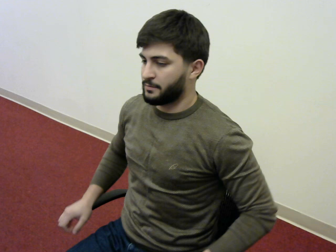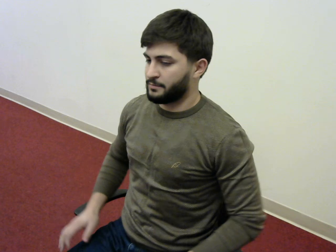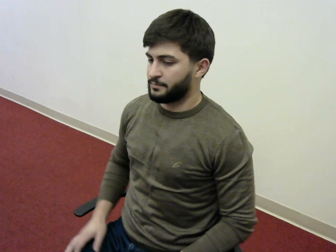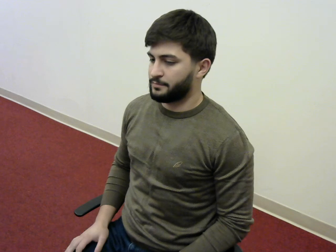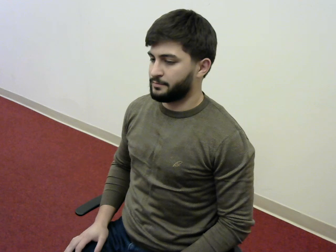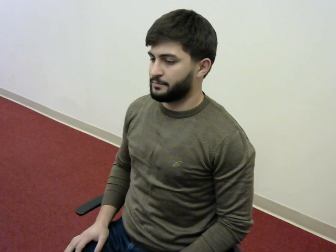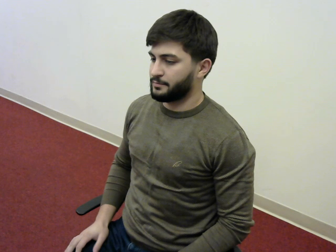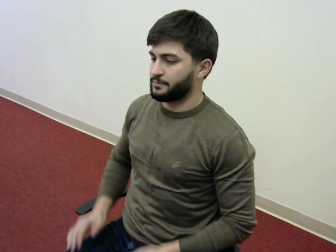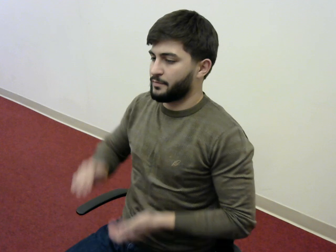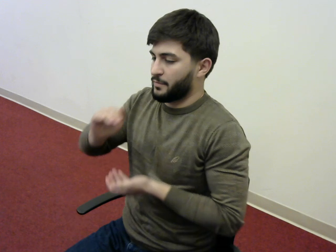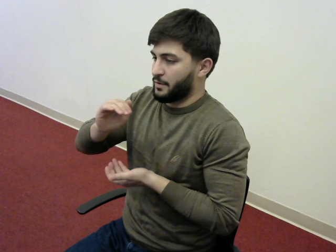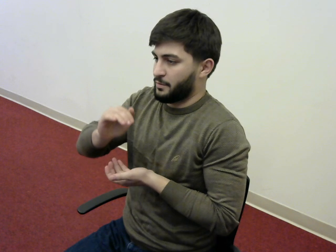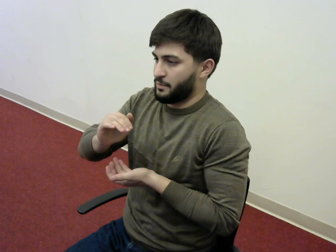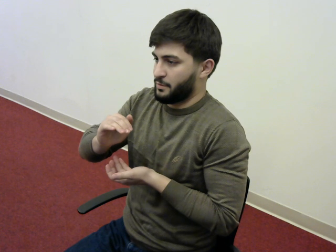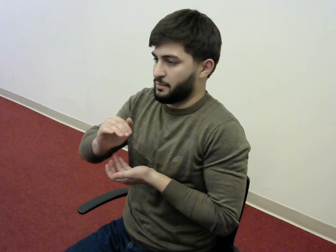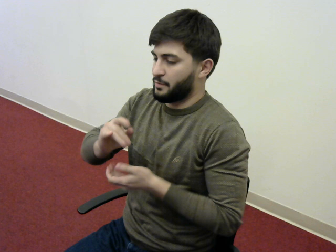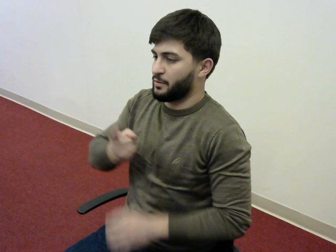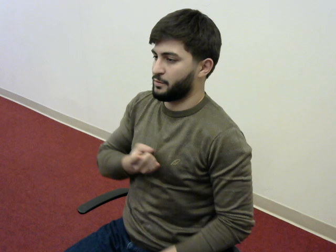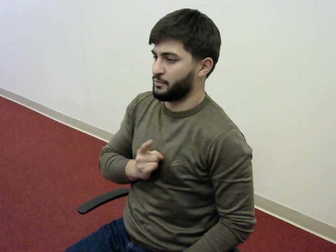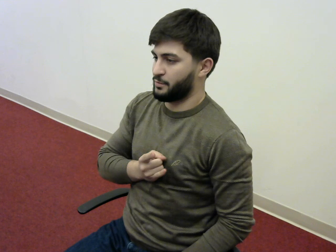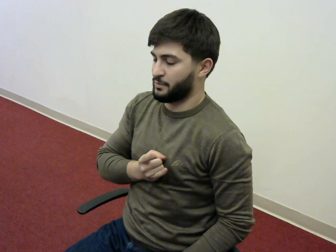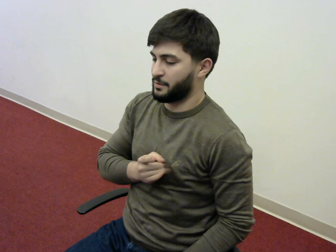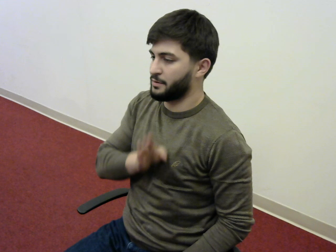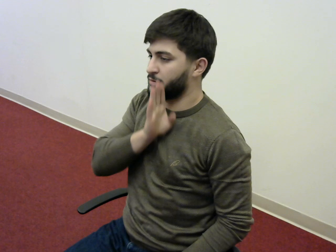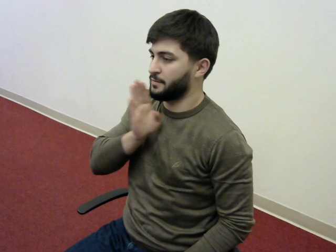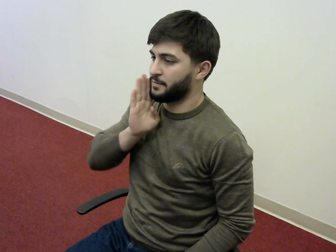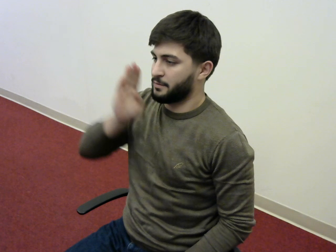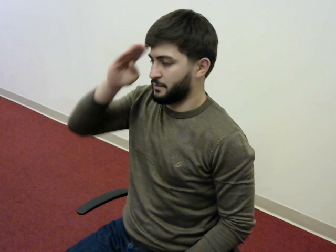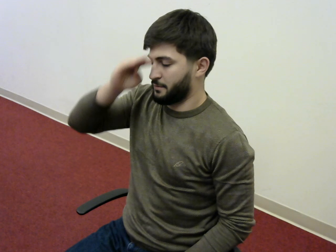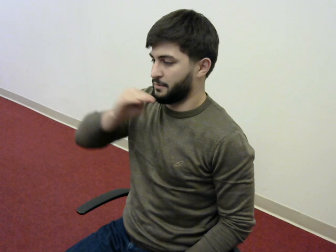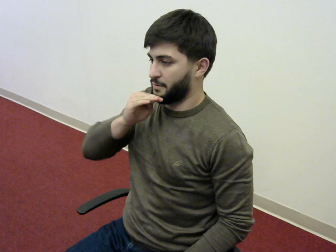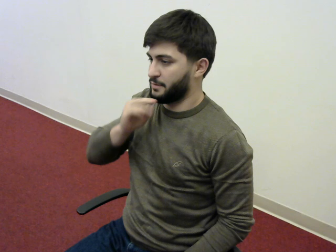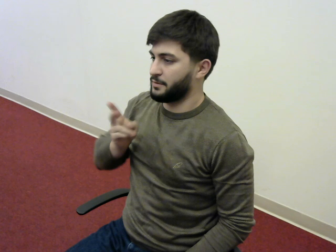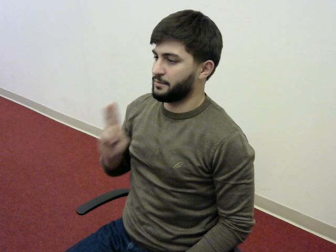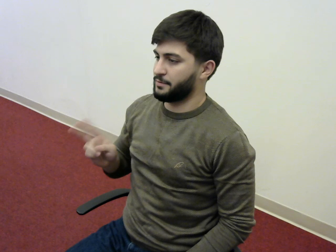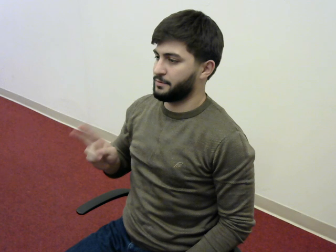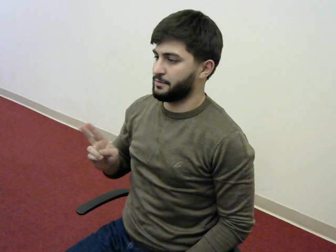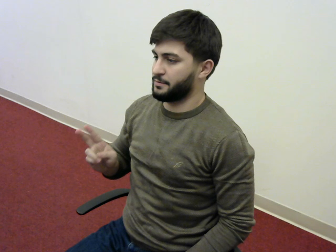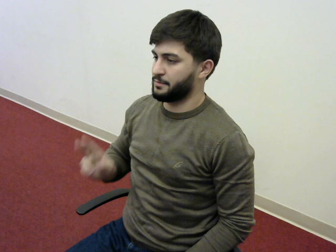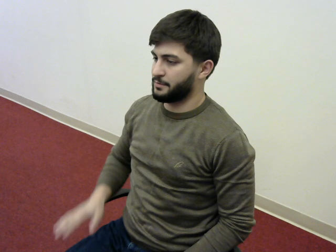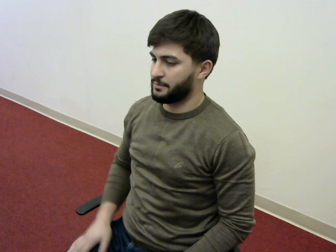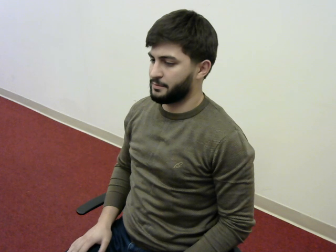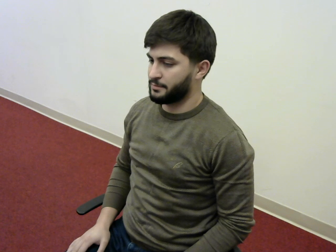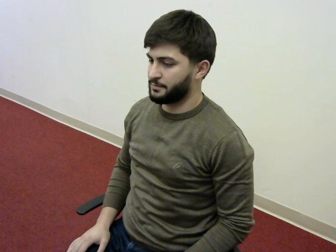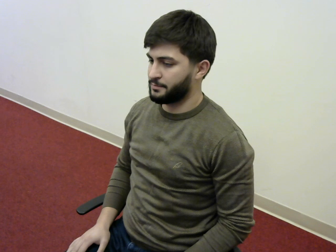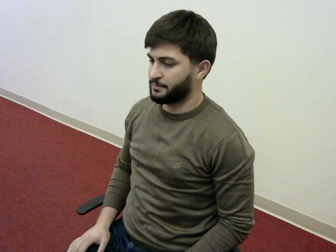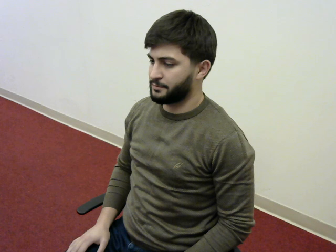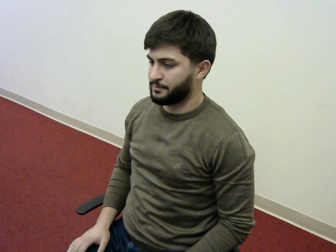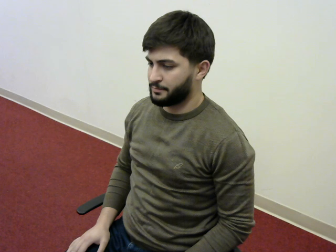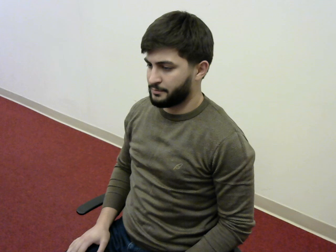Körpə uşağın valideyni kimdir?